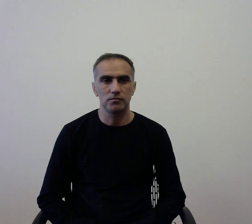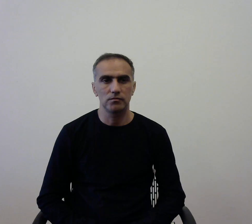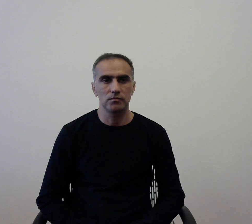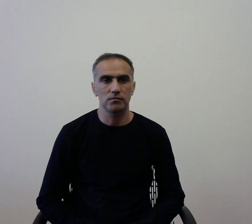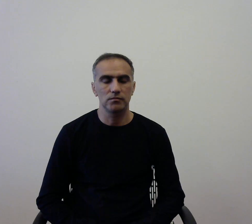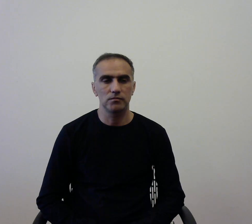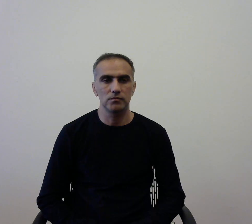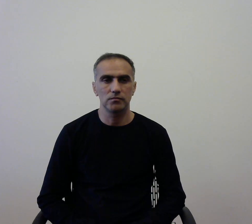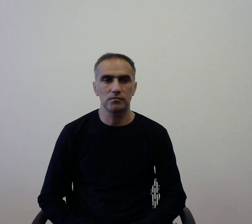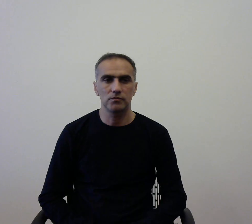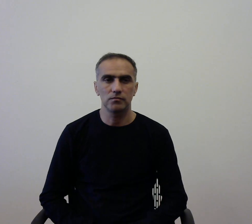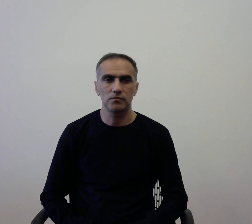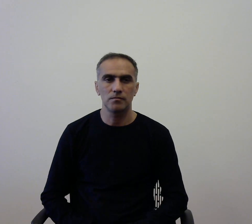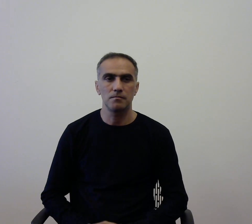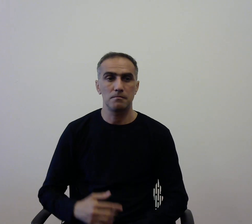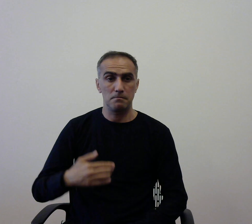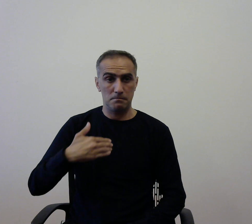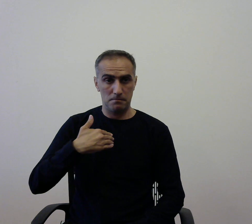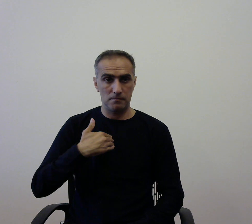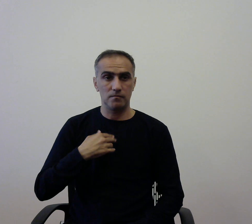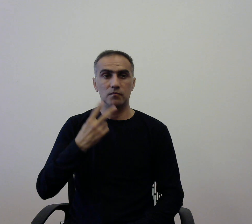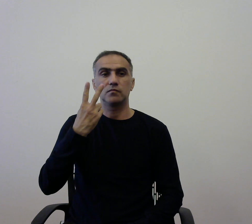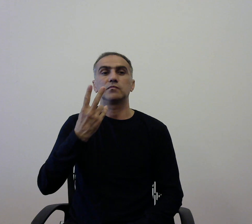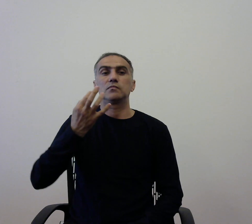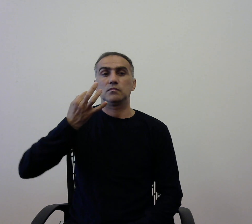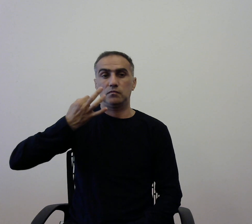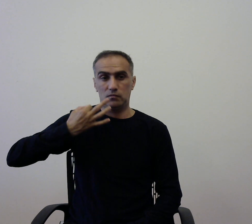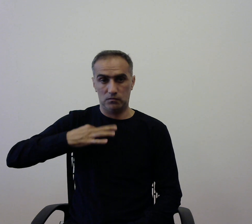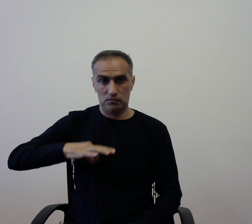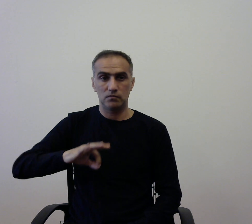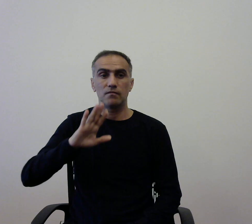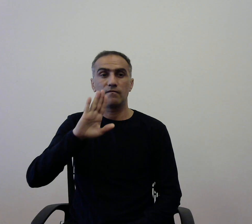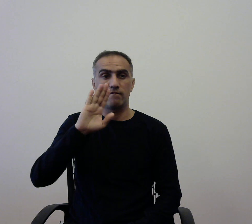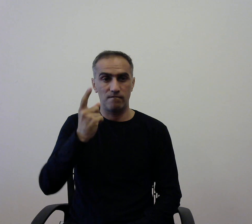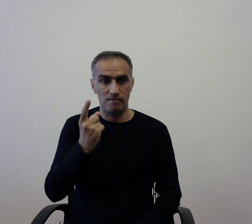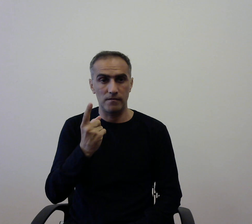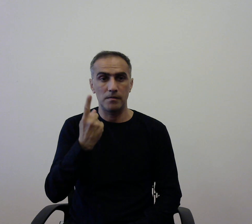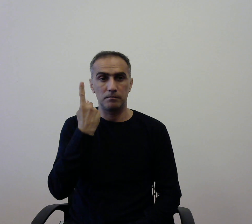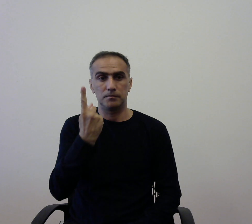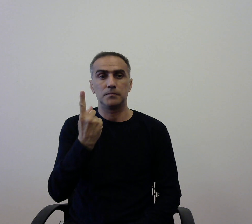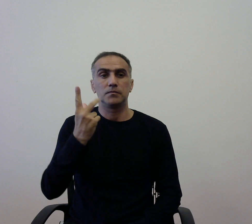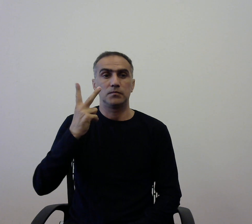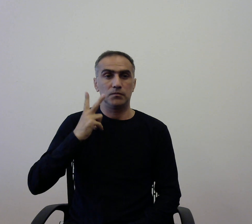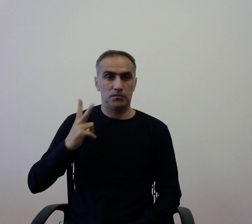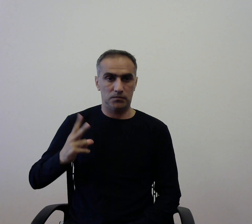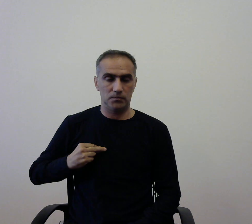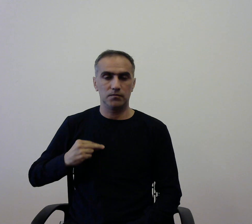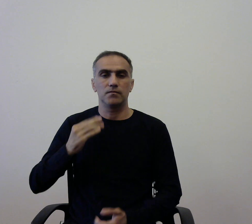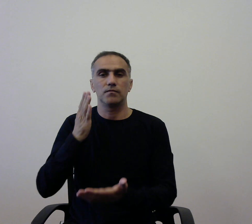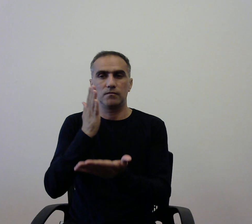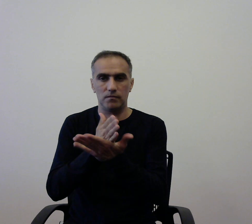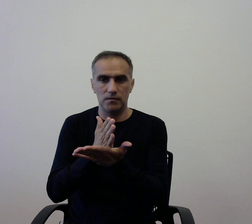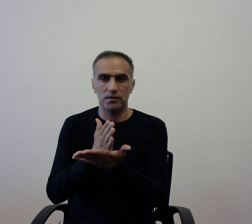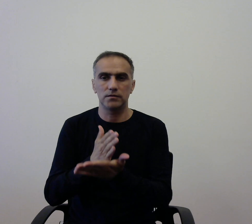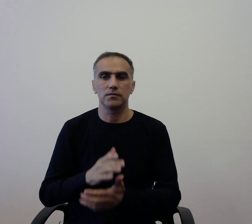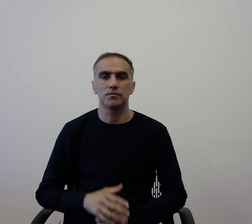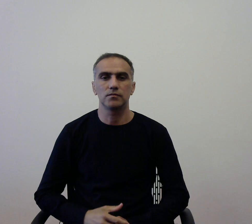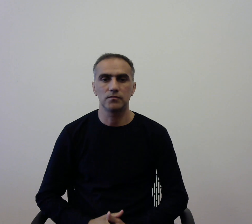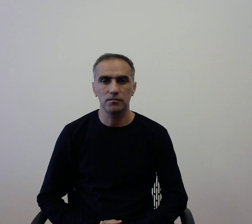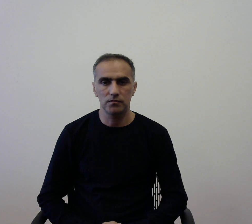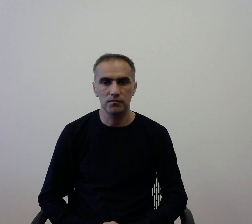Mənim 2 oğlum və 1 qızım var